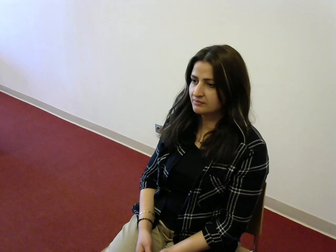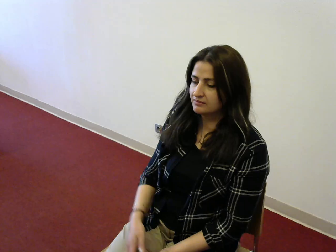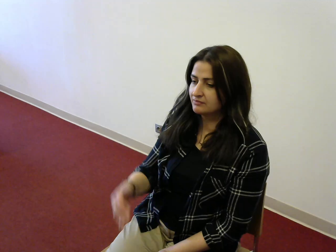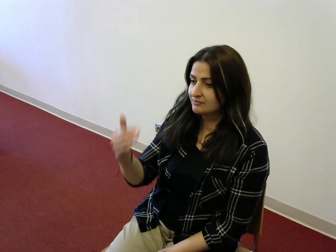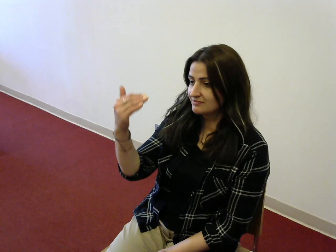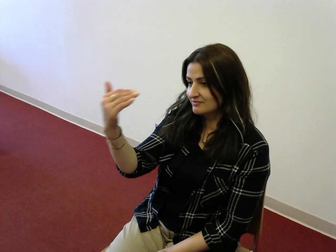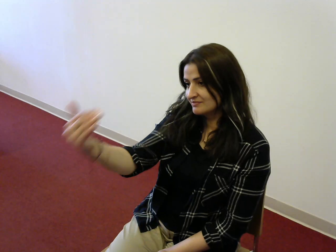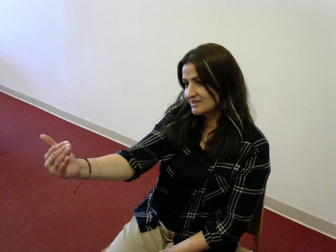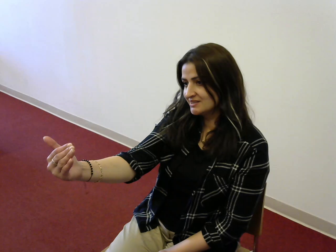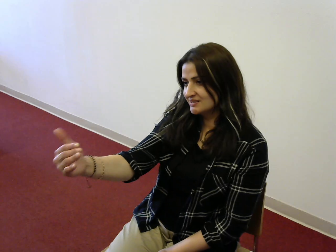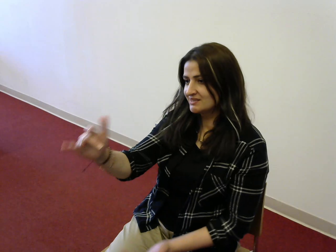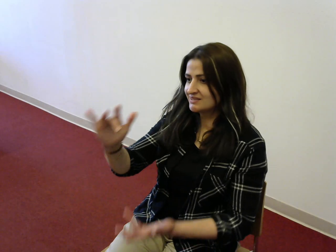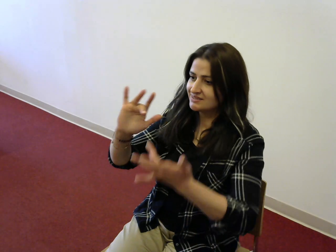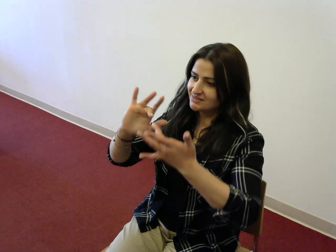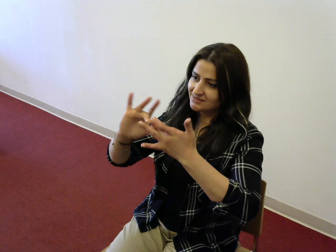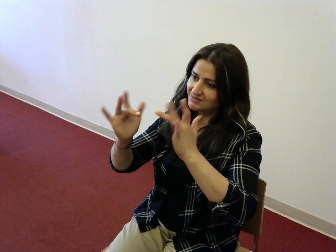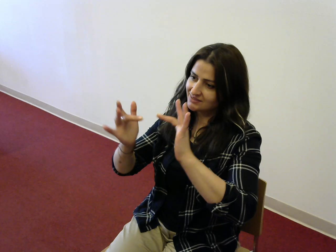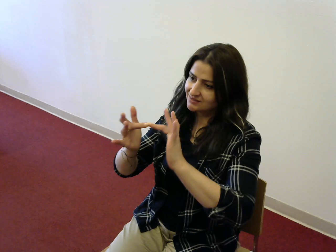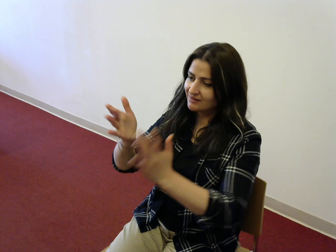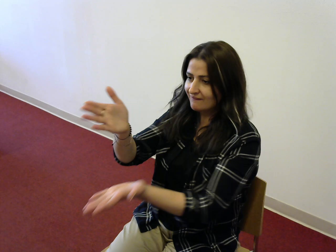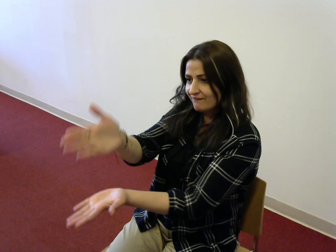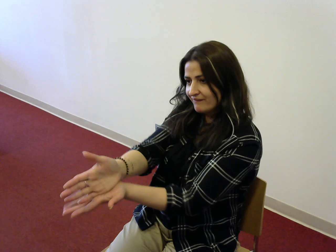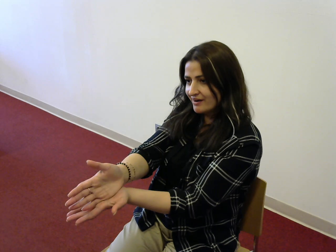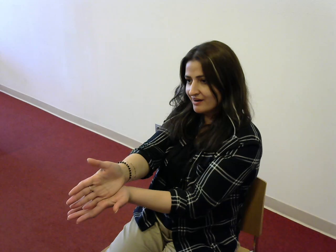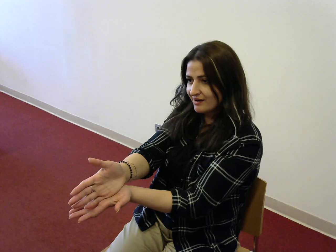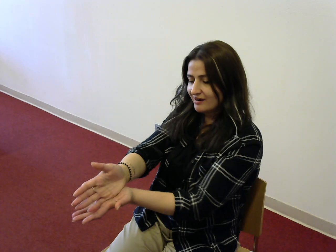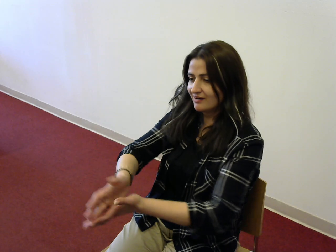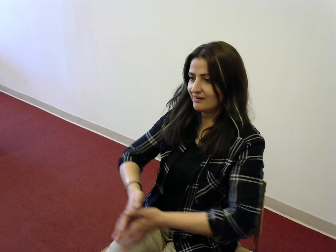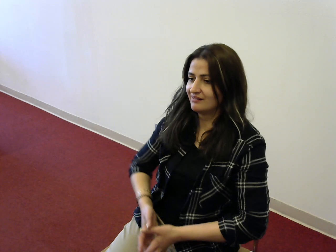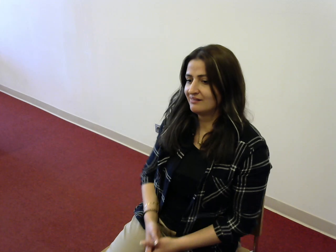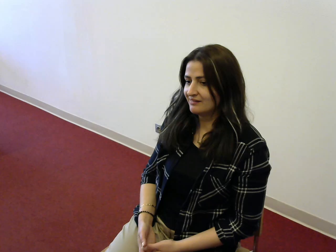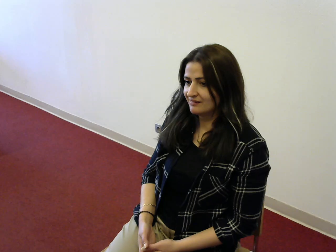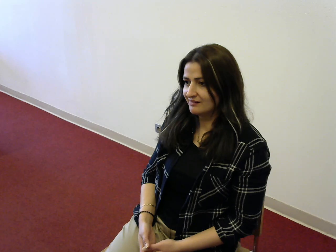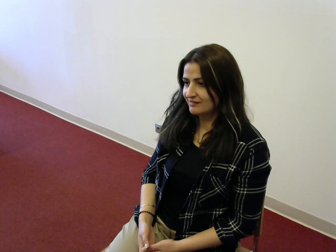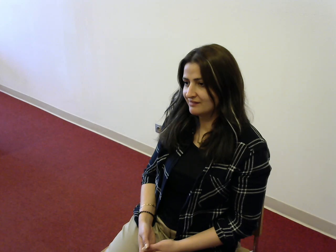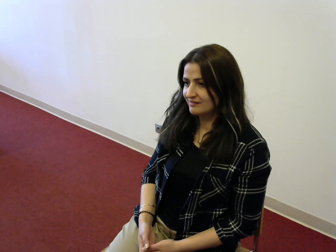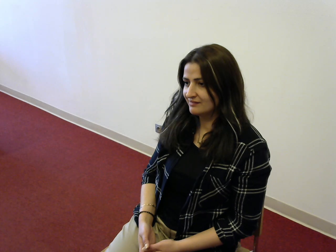Sizdə internet varmı?